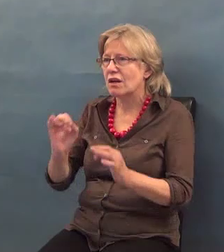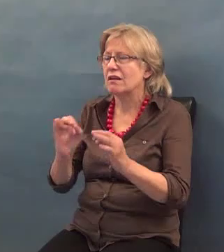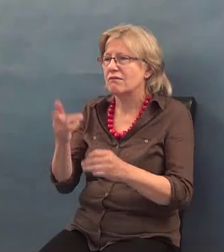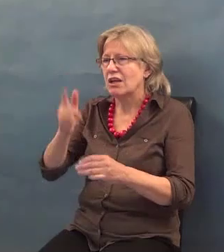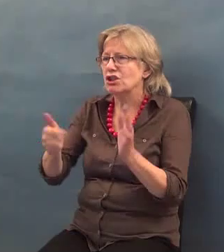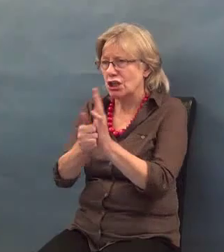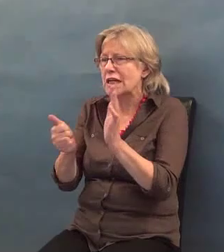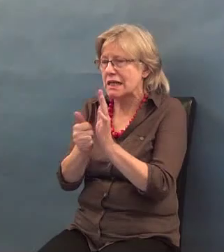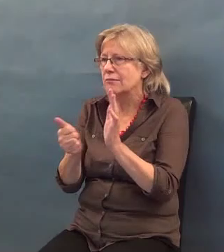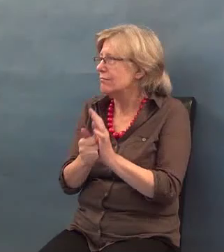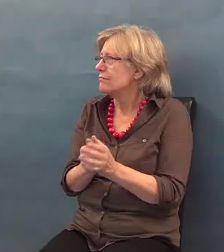Teraz jest dwa tysiące szesnasty.